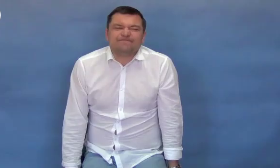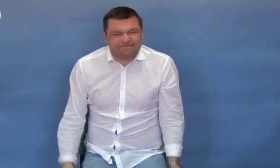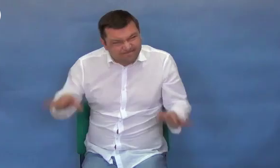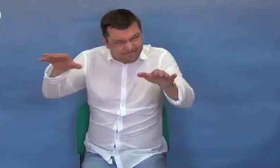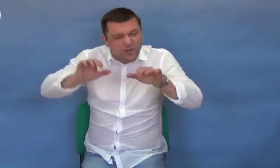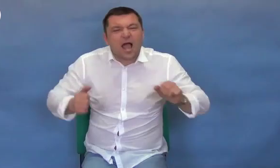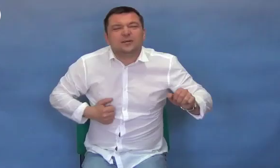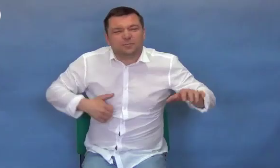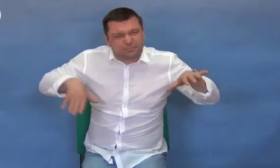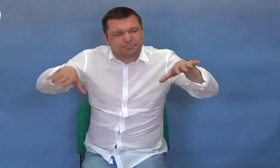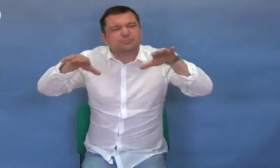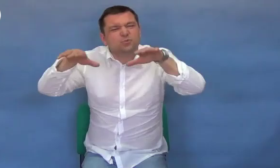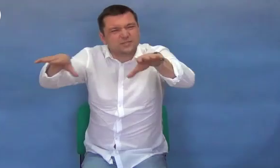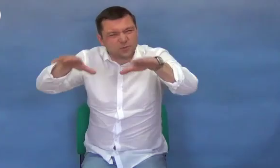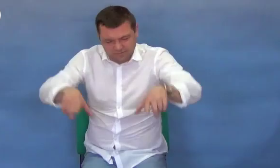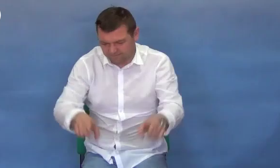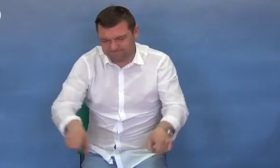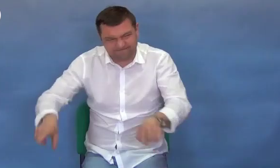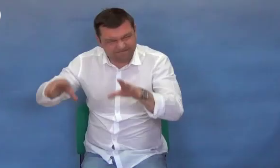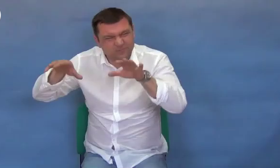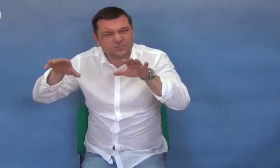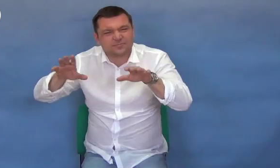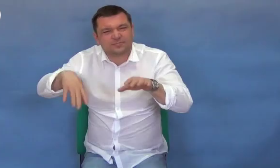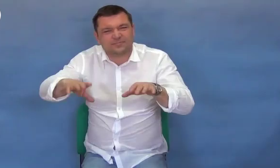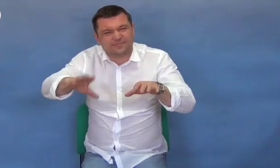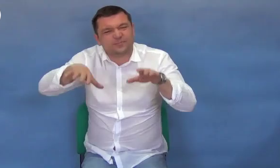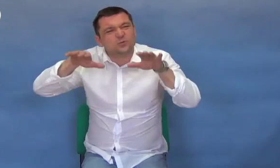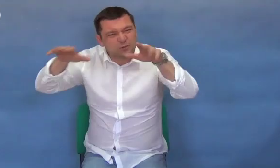Dużo tego jest na siedzeniach w autobusach.